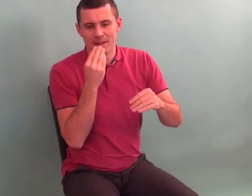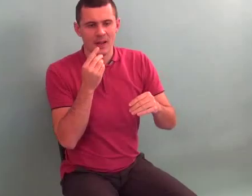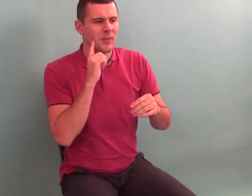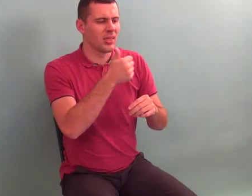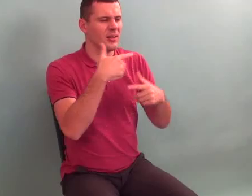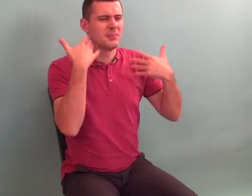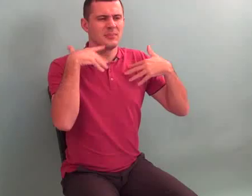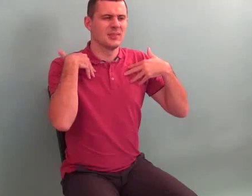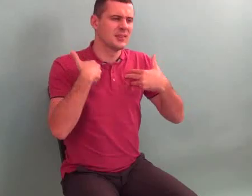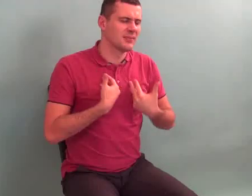Jeden mężczyzna jest zmęczony.